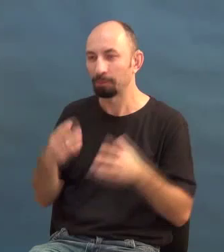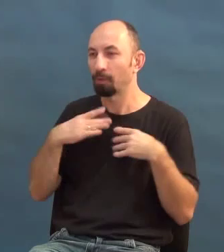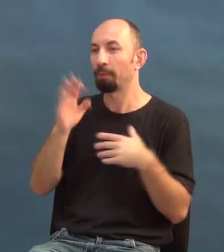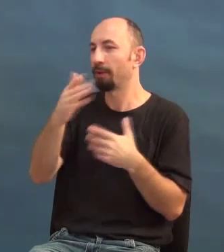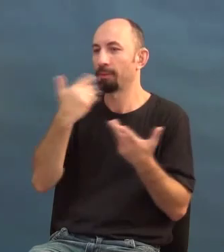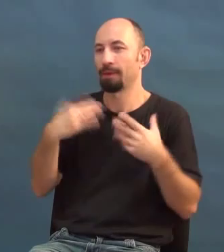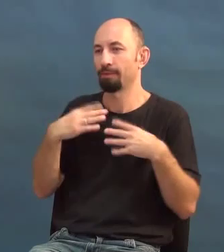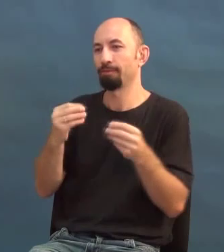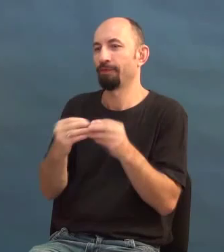Masz wolne, czy nie masz?